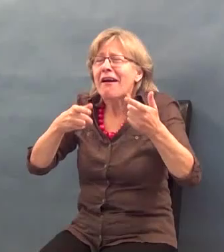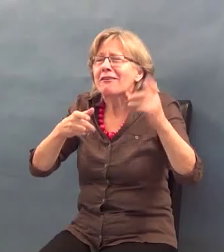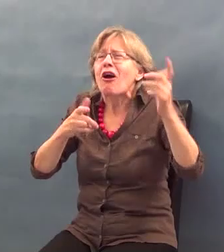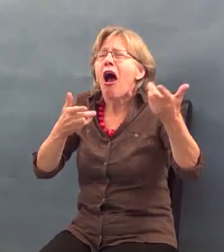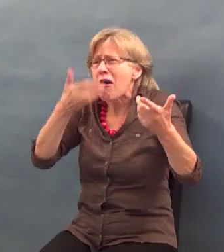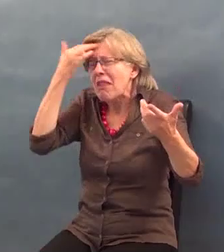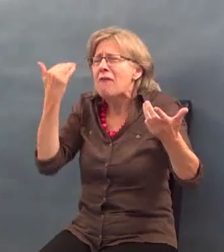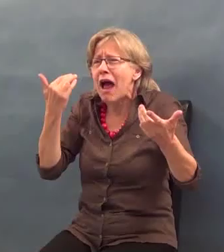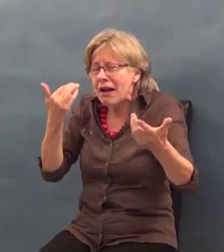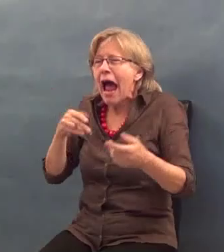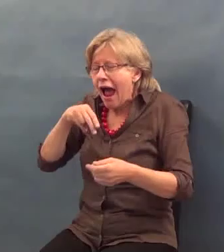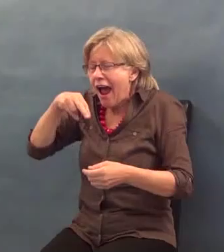Nie wiedziała co to.